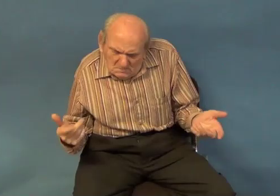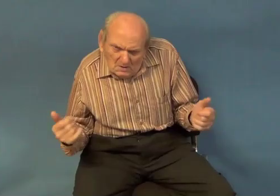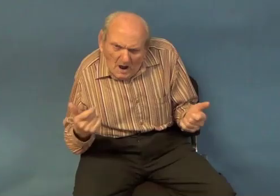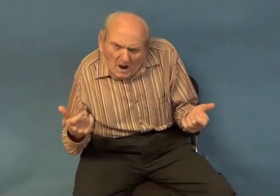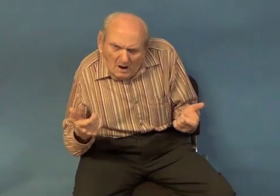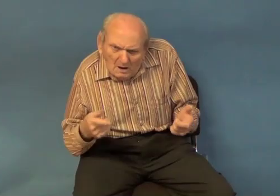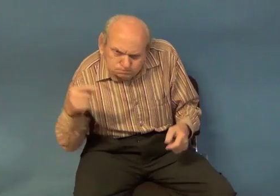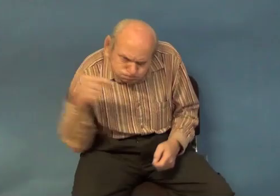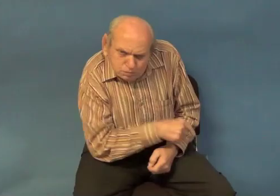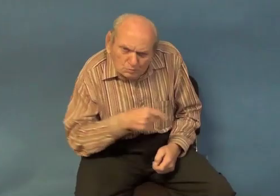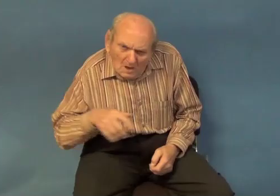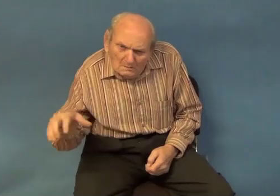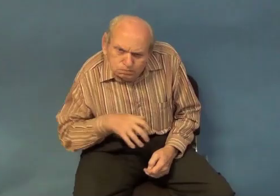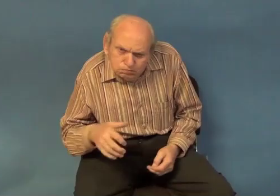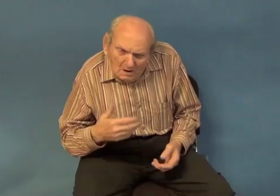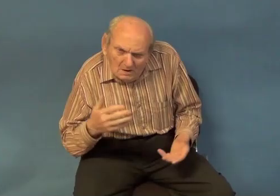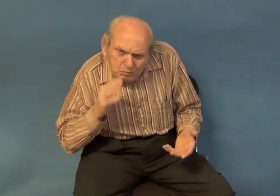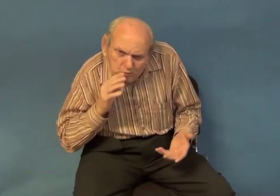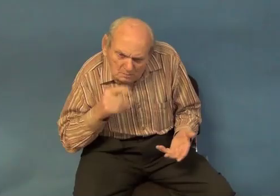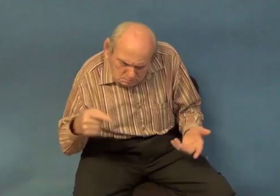Prawdopodobnie ktoś musiał go ukraść.